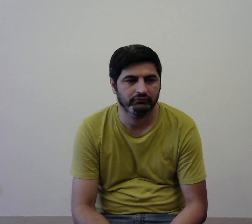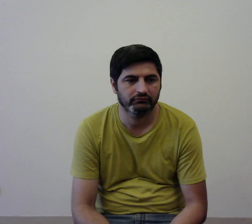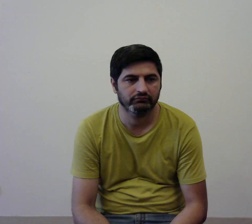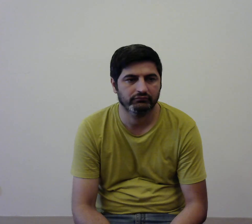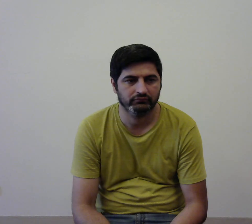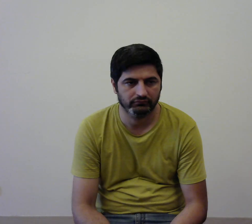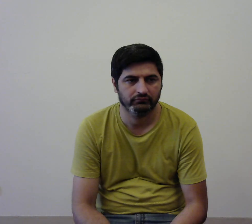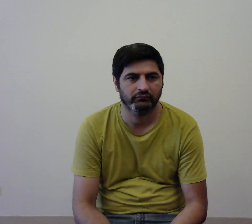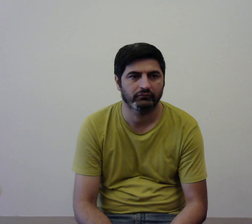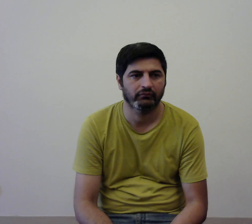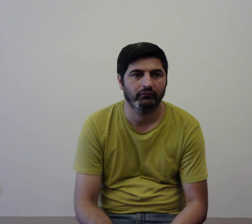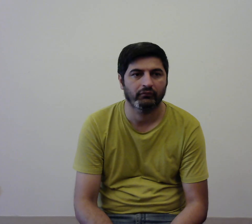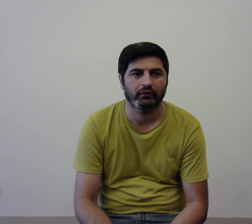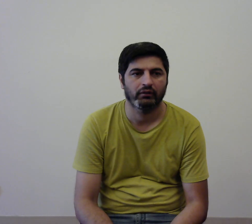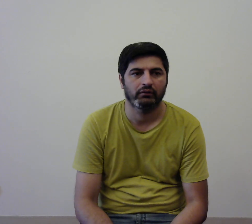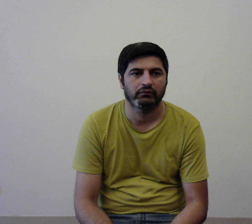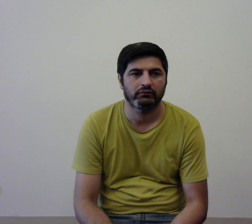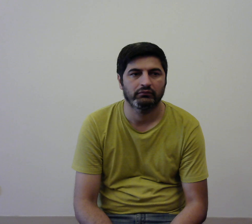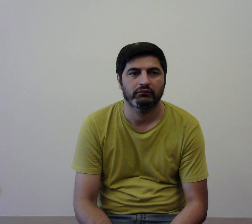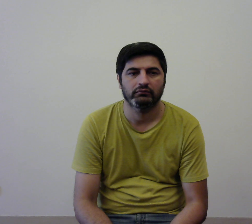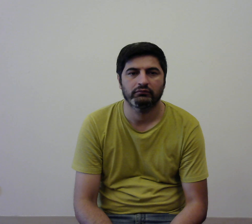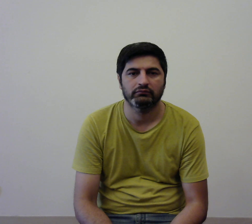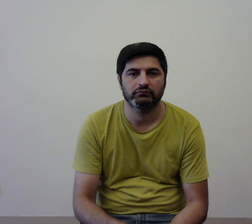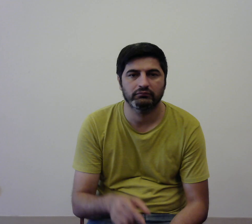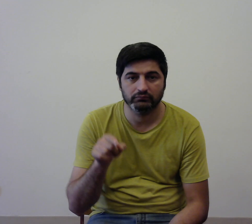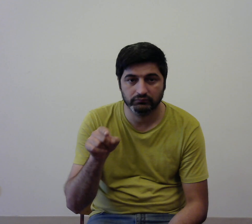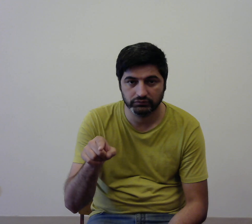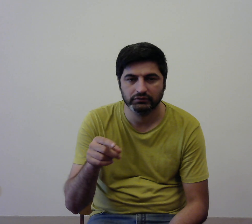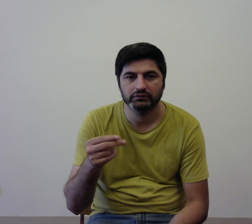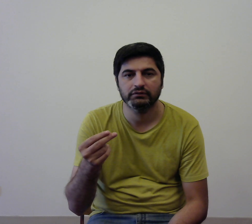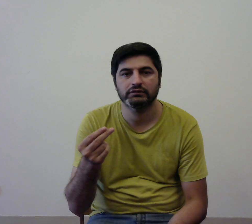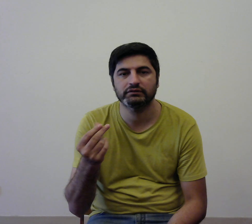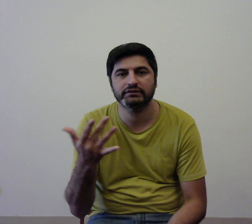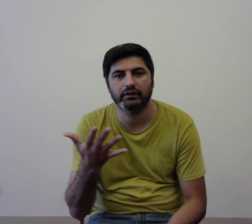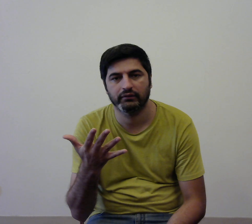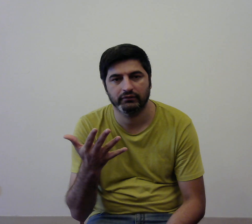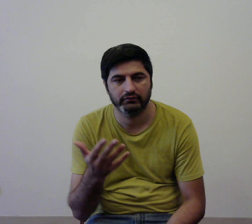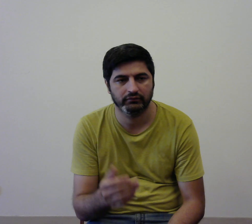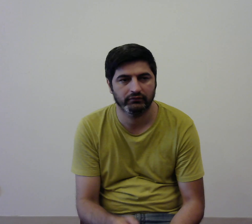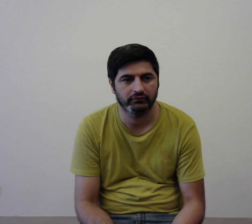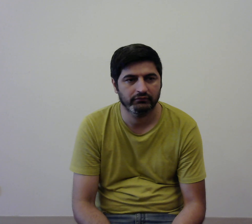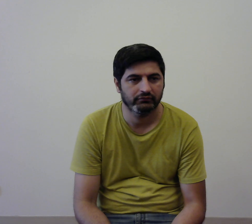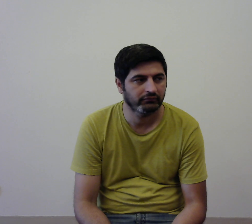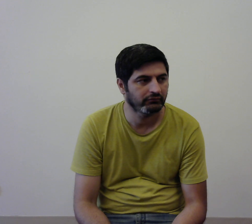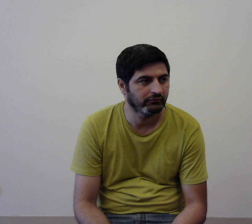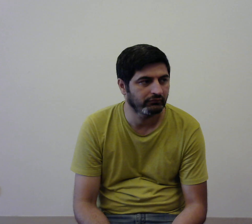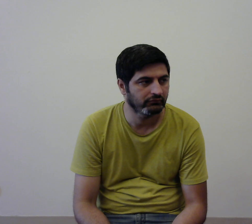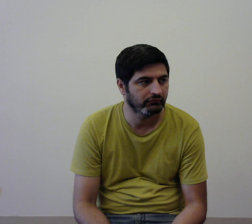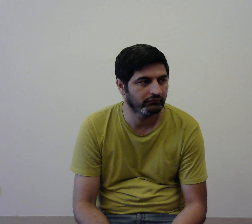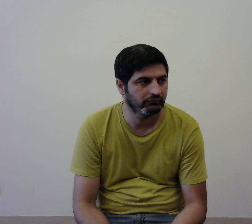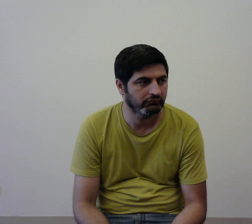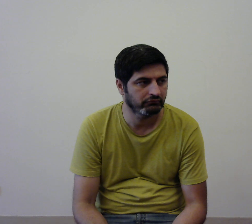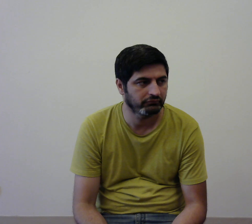Bu neçəyədir?